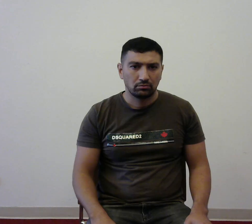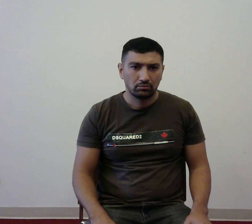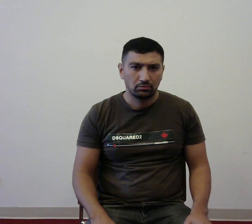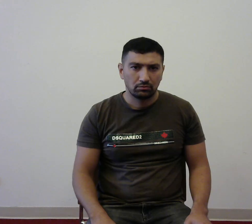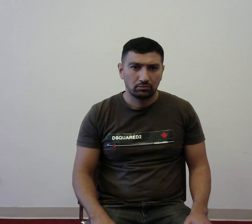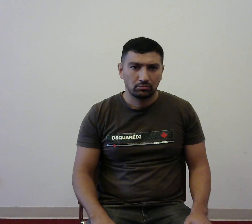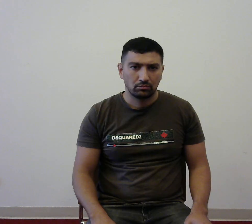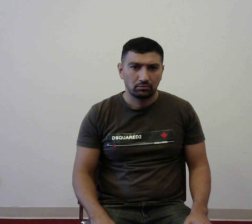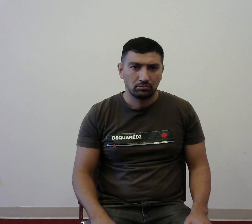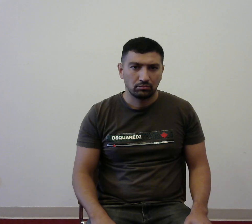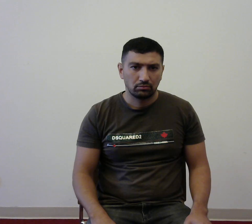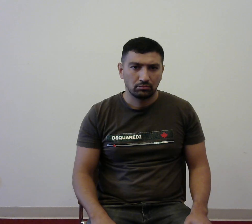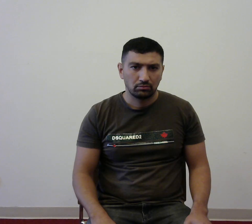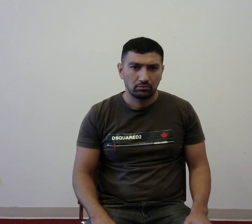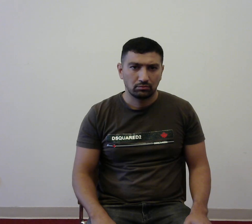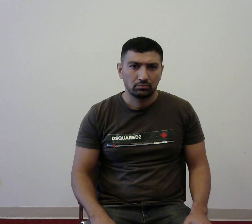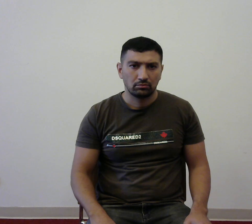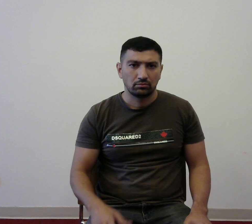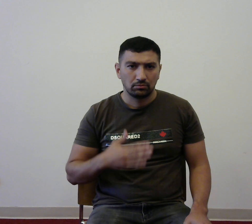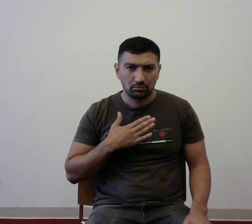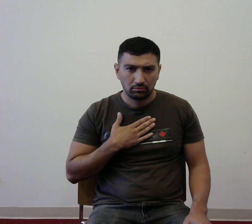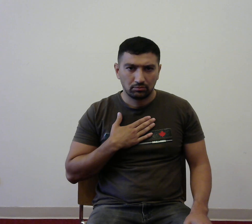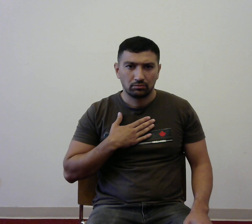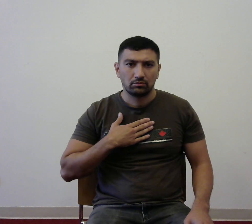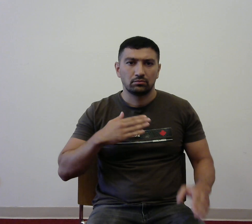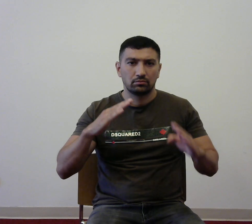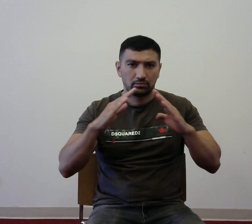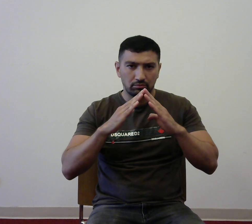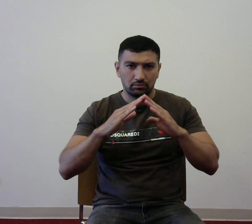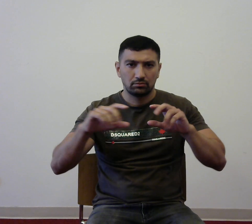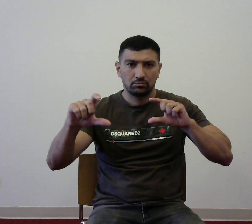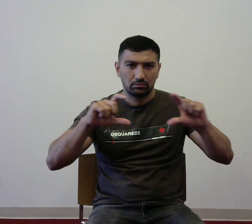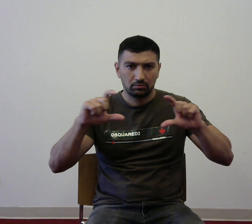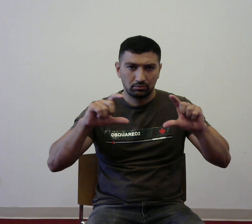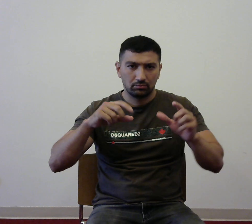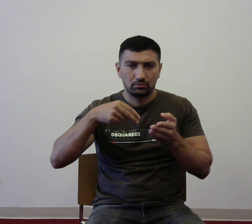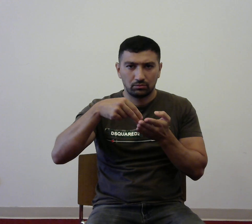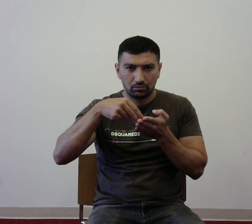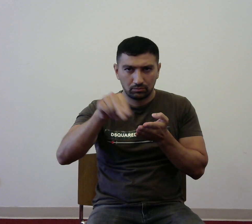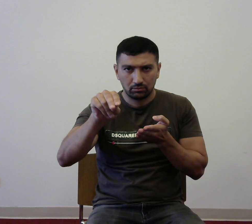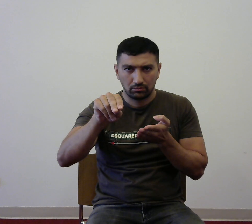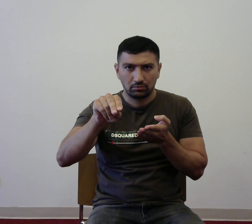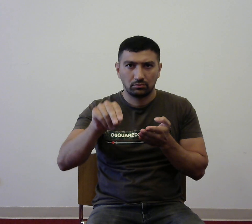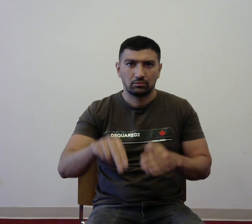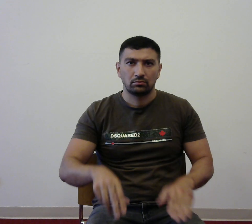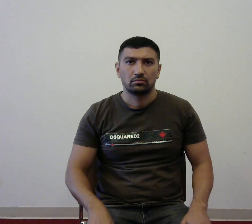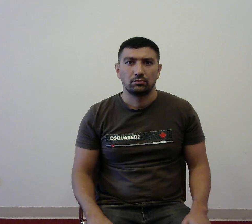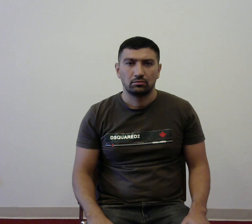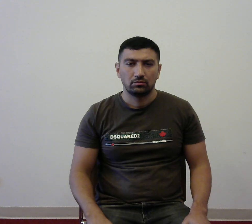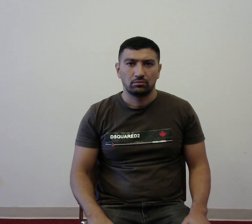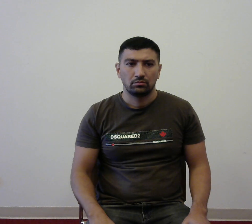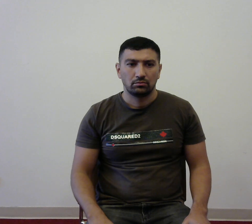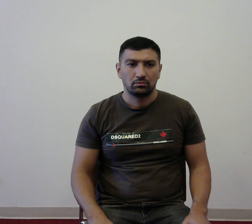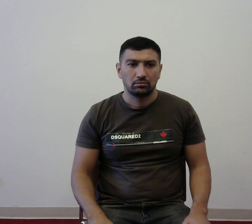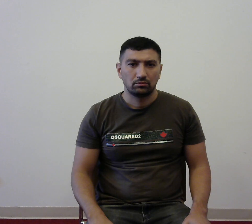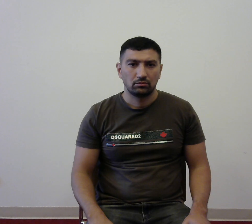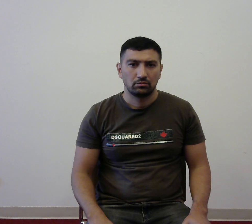Mən evə ərzaq almalıyam